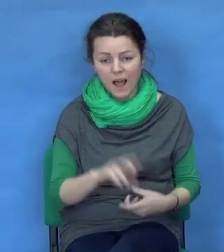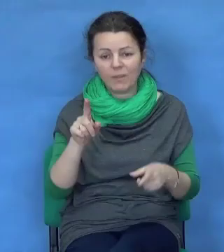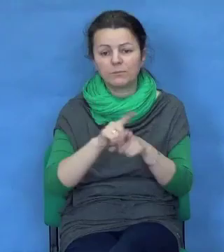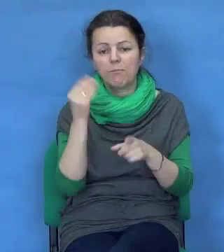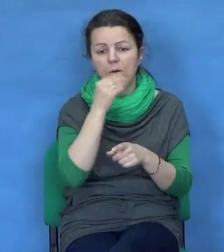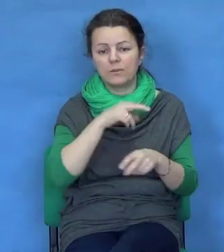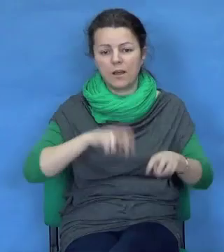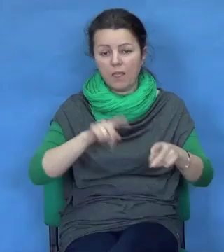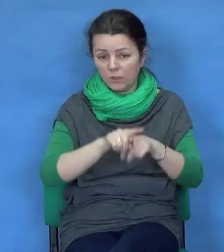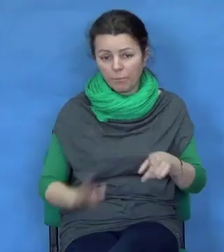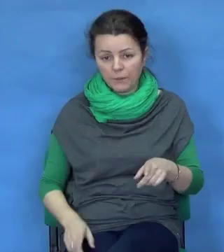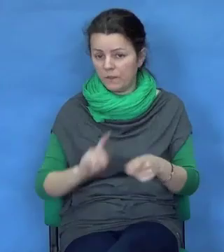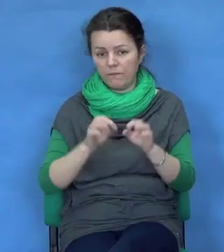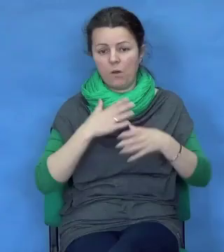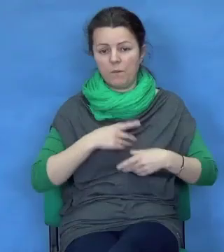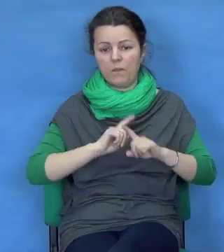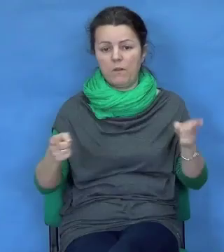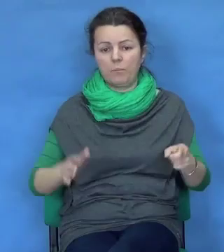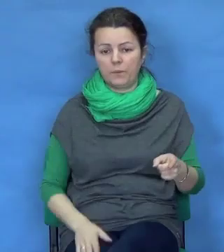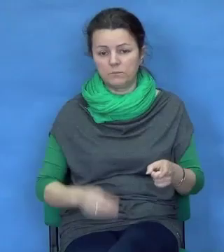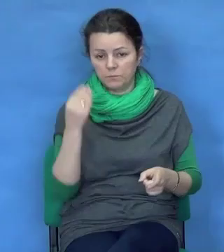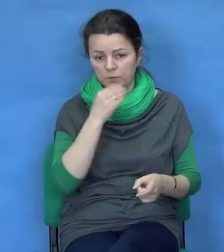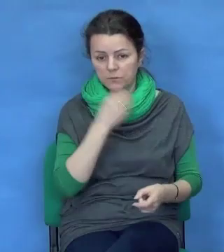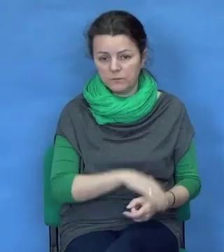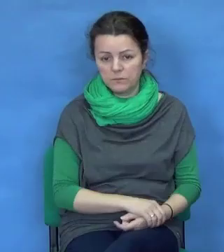Tak samo biegać i kąpać się w morzu nie wolno psom.